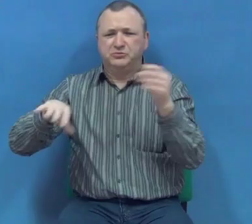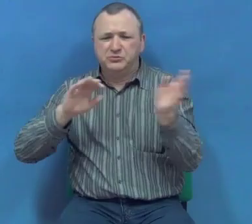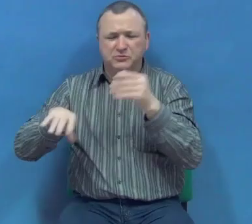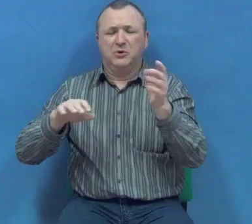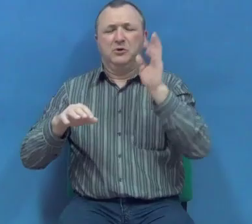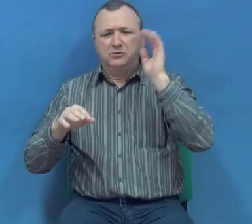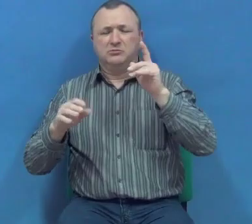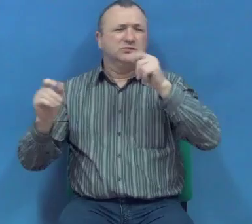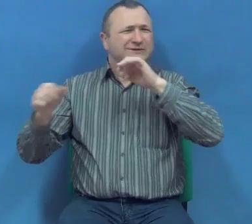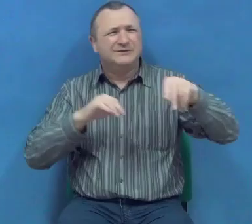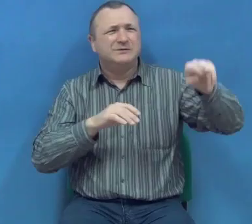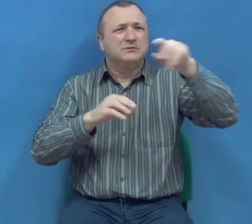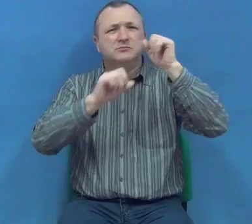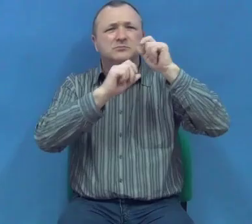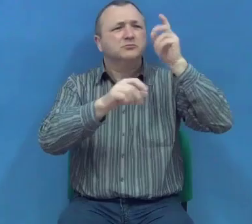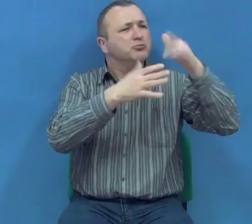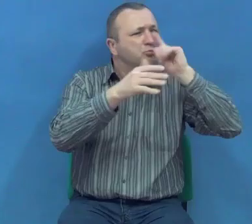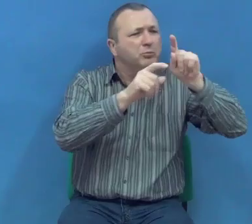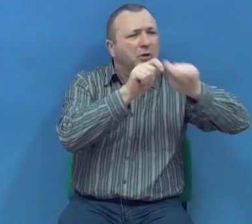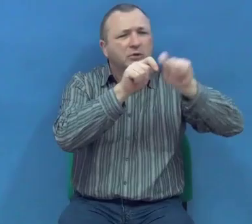Potem sprawdzano wszystkie drzwi po kolei.